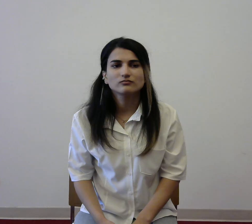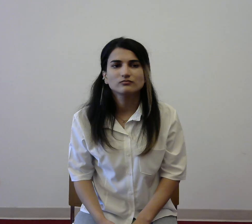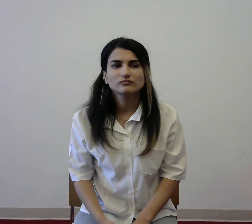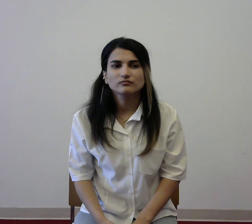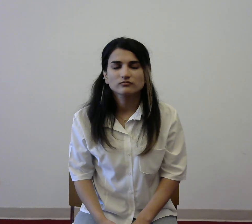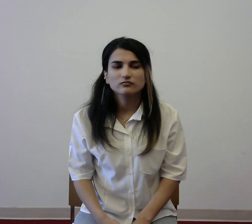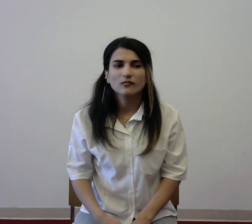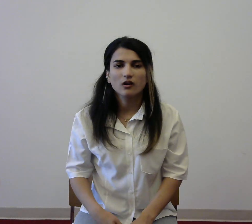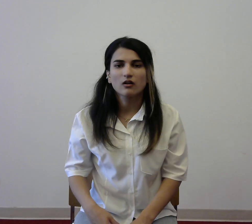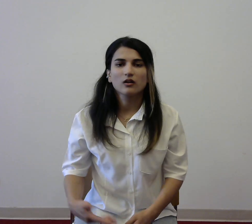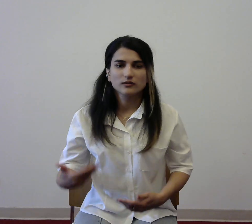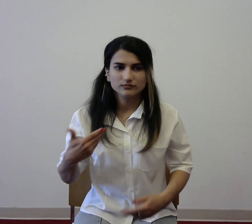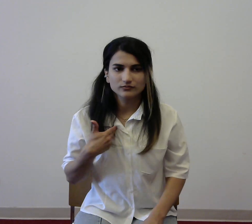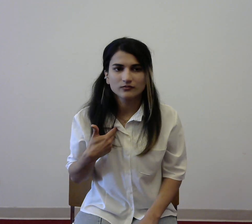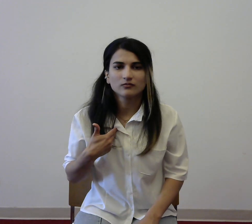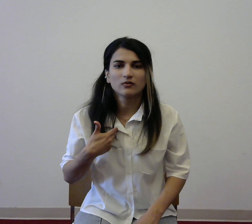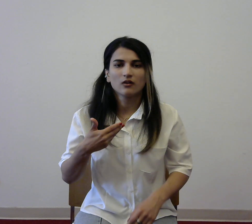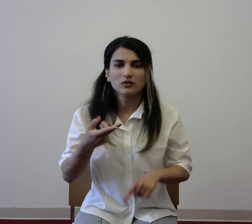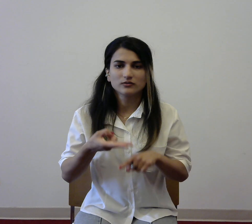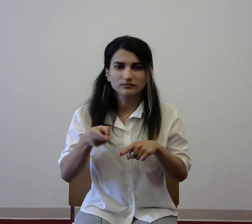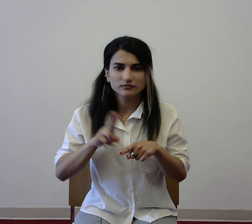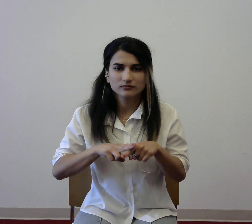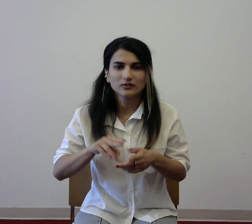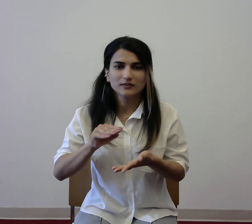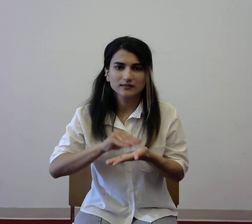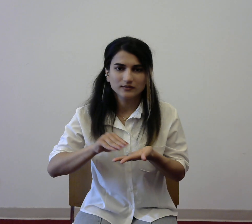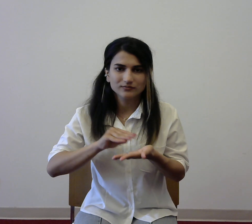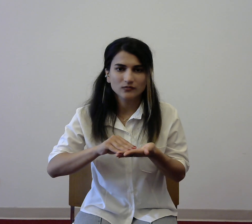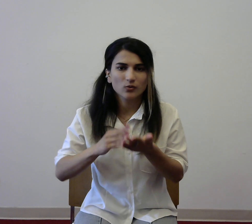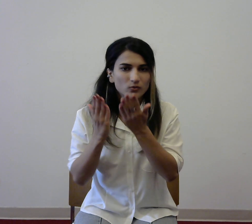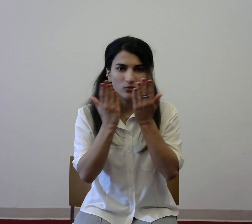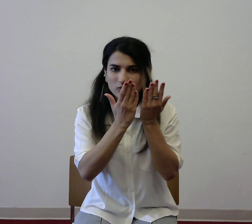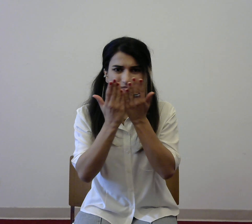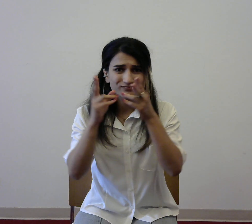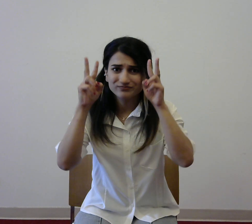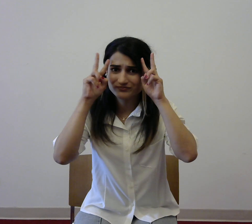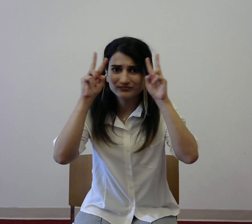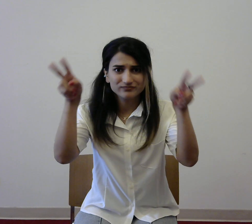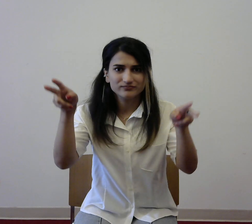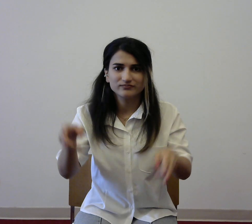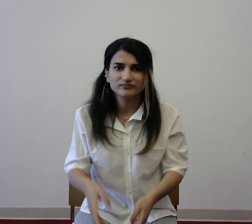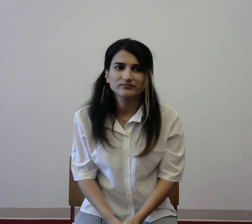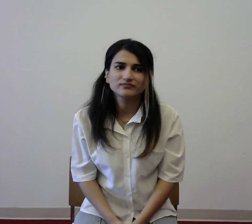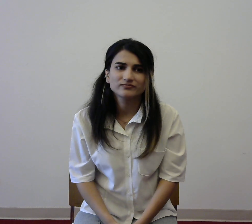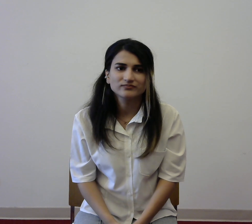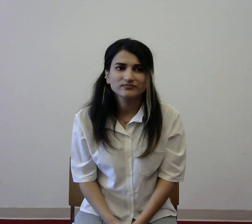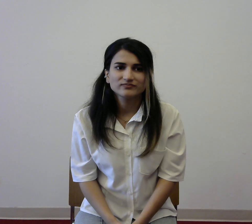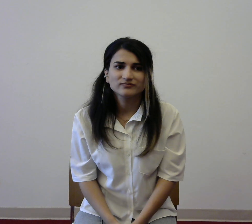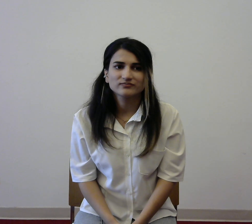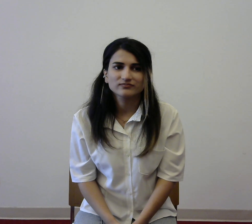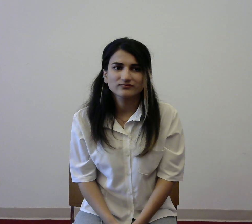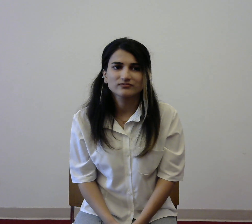Mən bu yazını oxuya bilmirəm